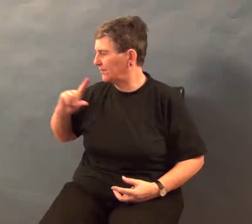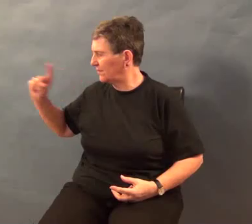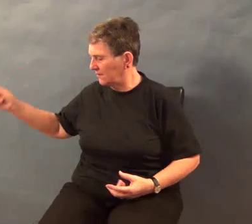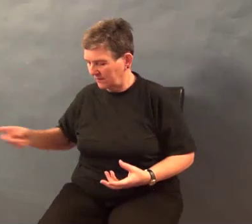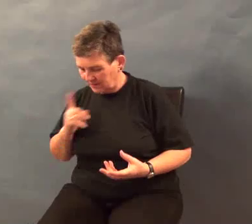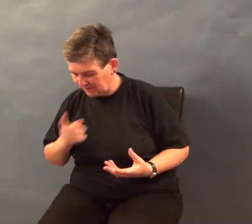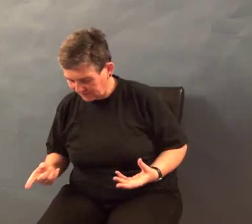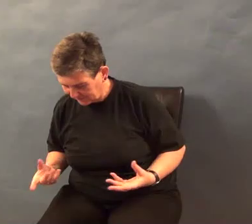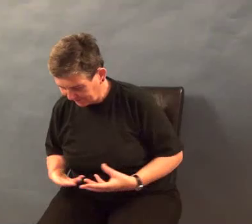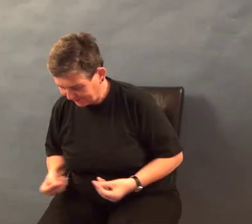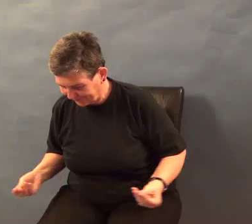A mężczyzna rozgląda się. Kosz zniknął.